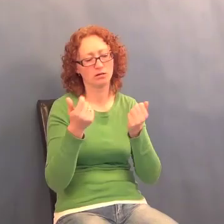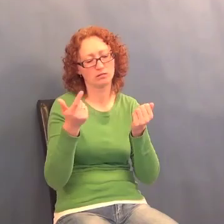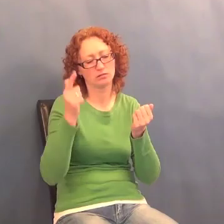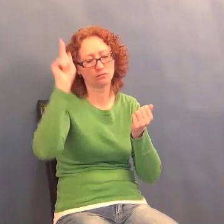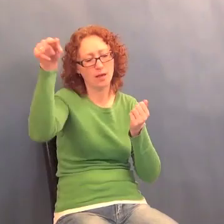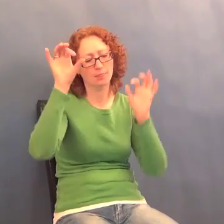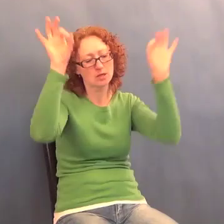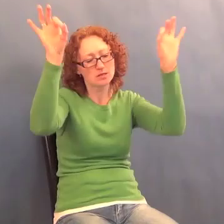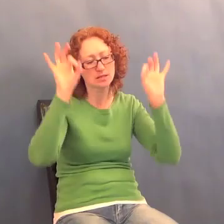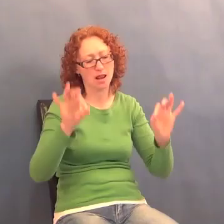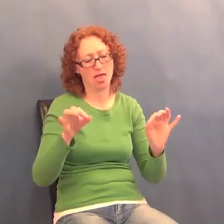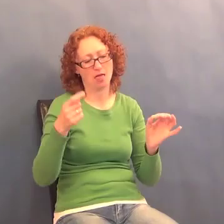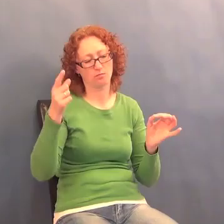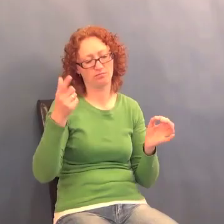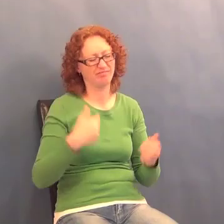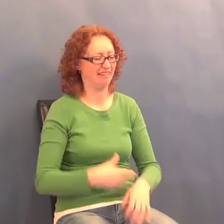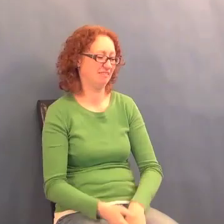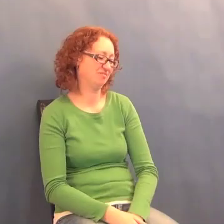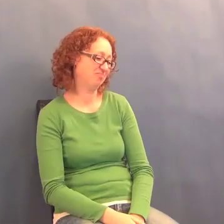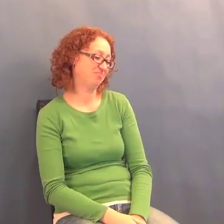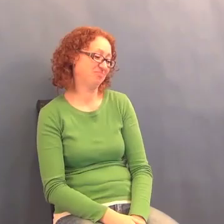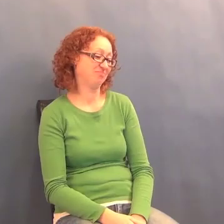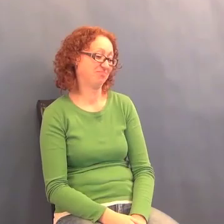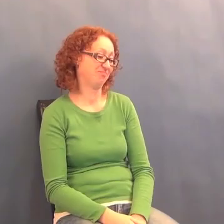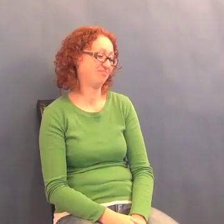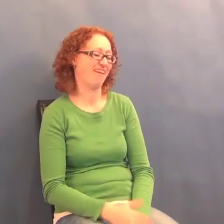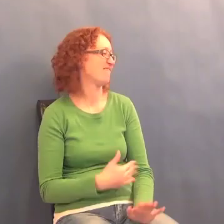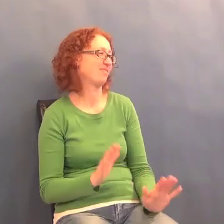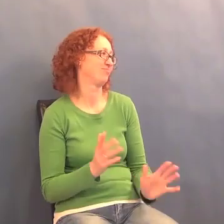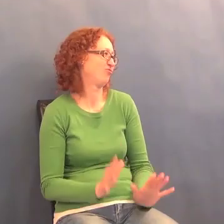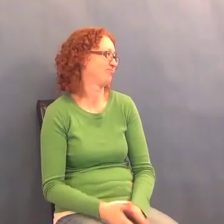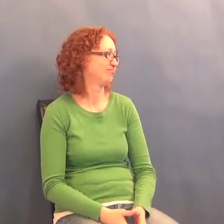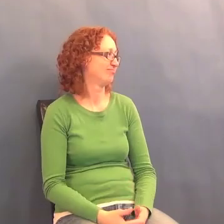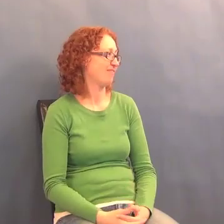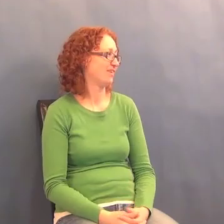Albo tam do sklepu, ja nie wiem.